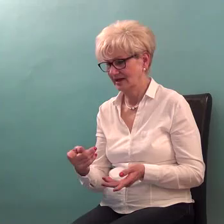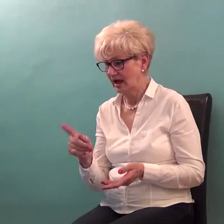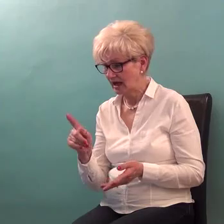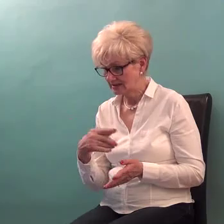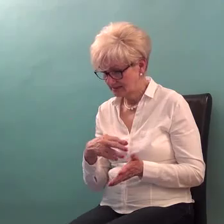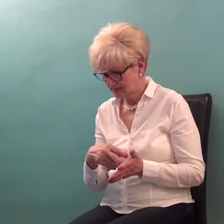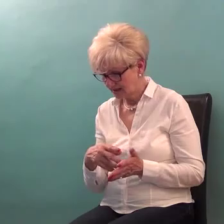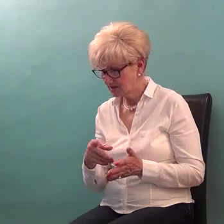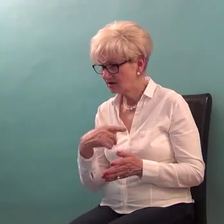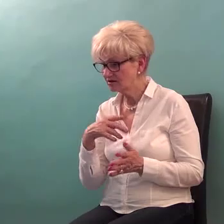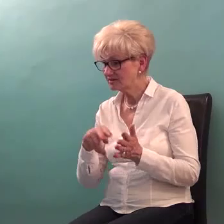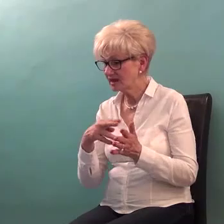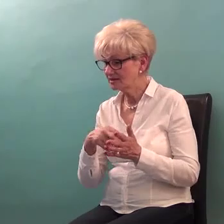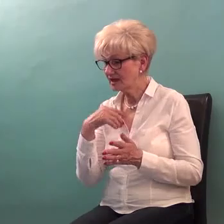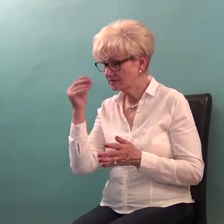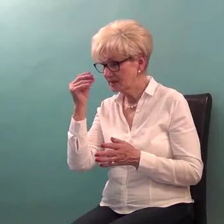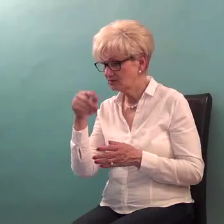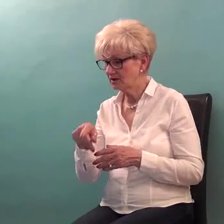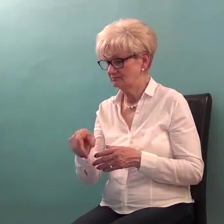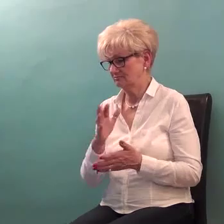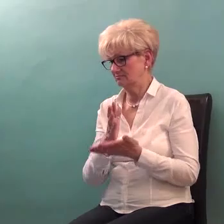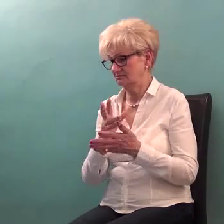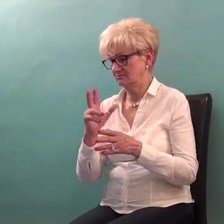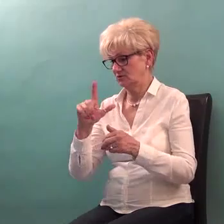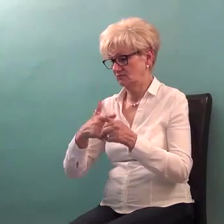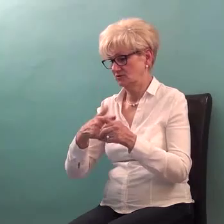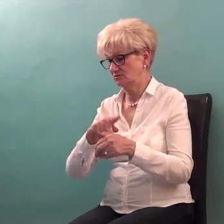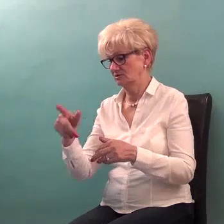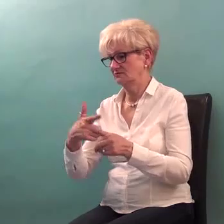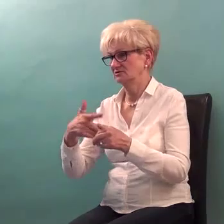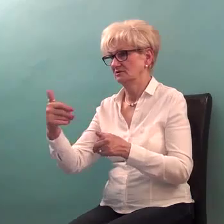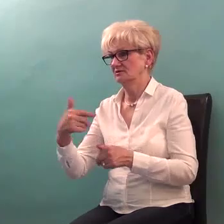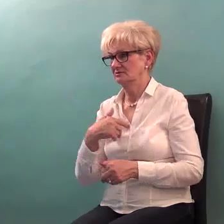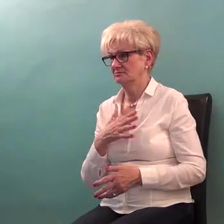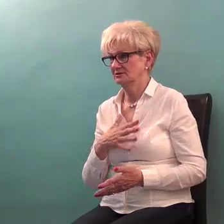Ale ja mam taniec, naukę tańca tylko od dwudziestej do dwudziestej pierwszej.